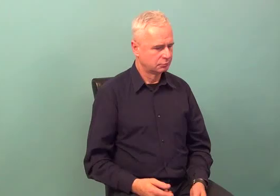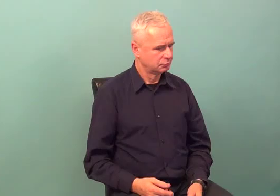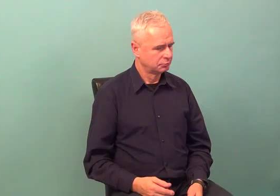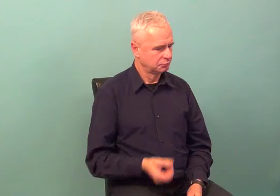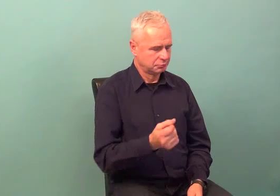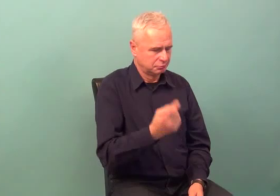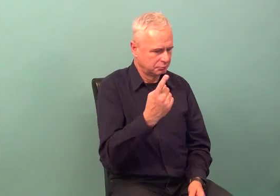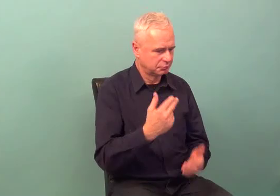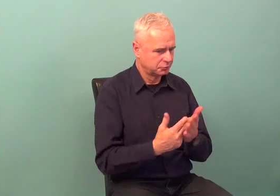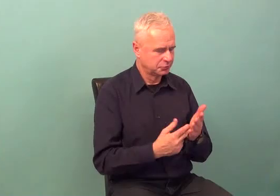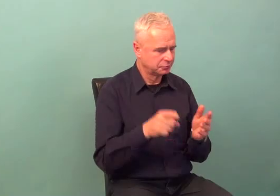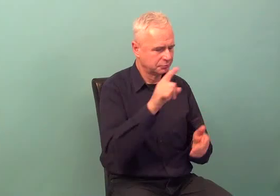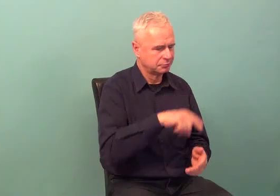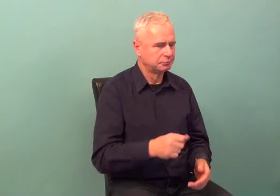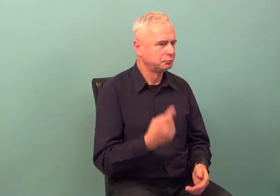Dziwny jest ten przepis w tym okrągłym znaku.